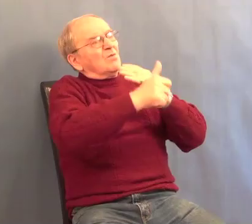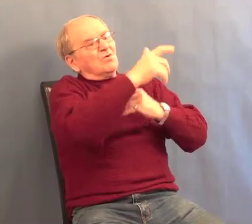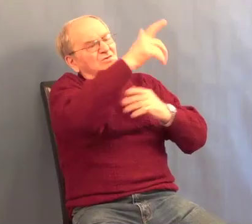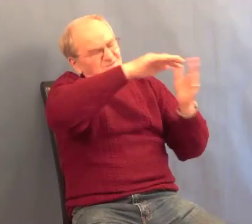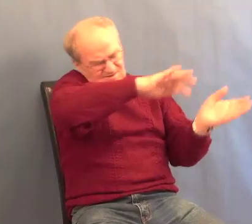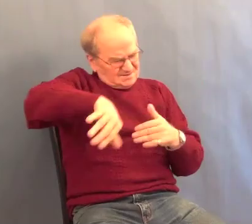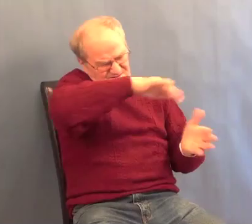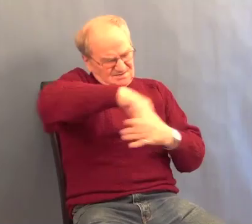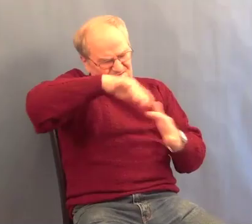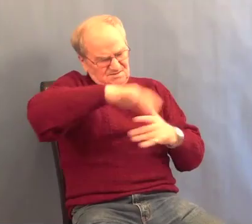Wygonili wszystkich.